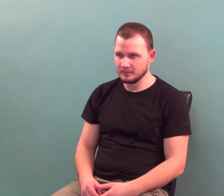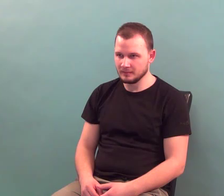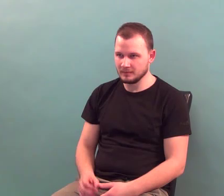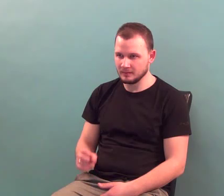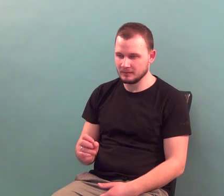Tak.